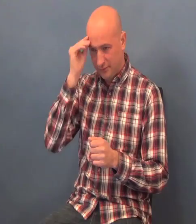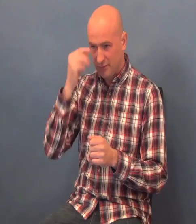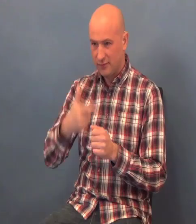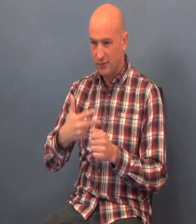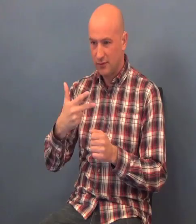Dwudziesty trzeci.